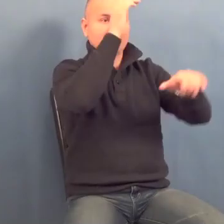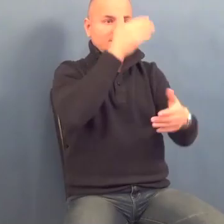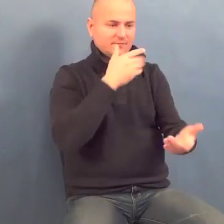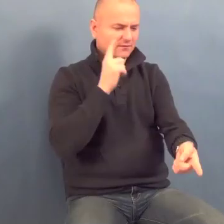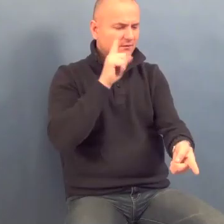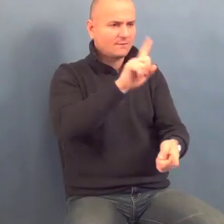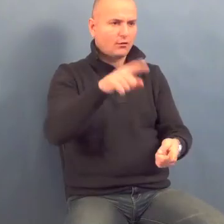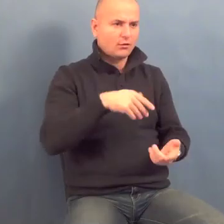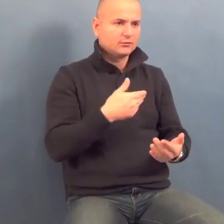Tam nie ma drabiny.